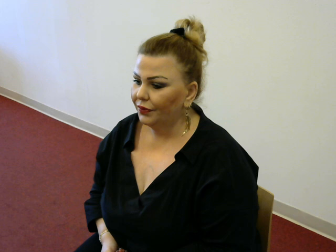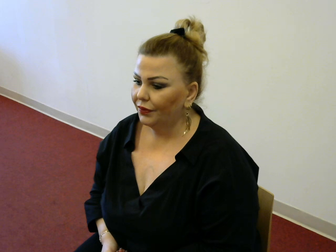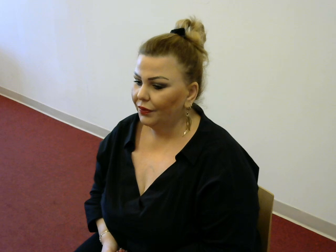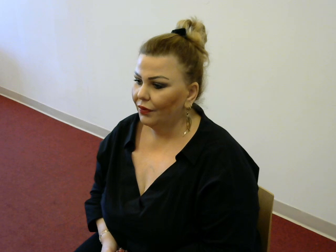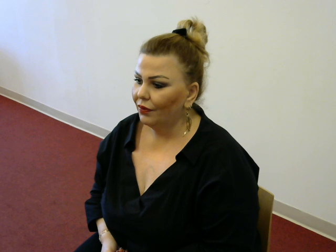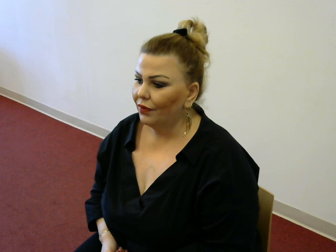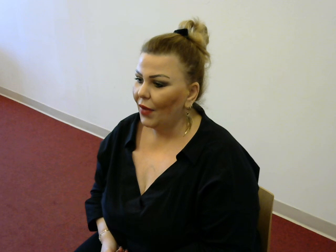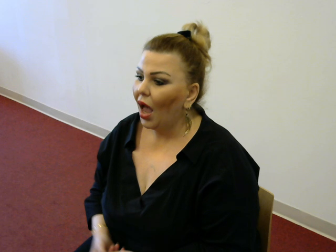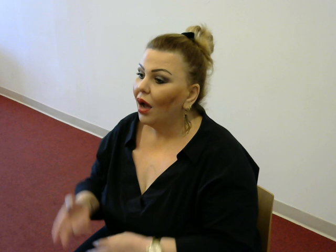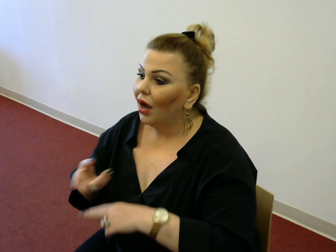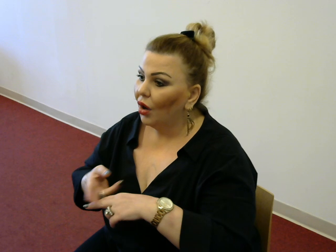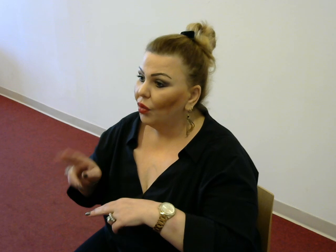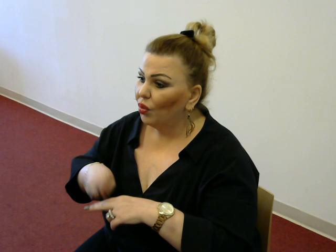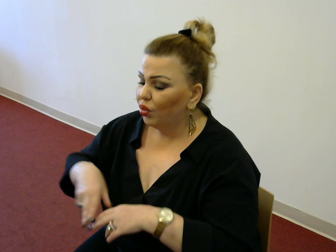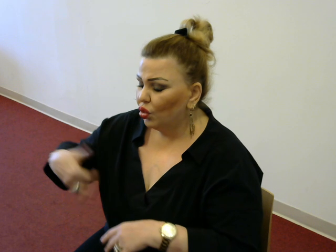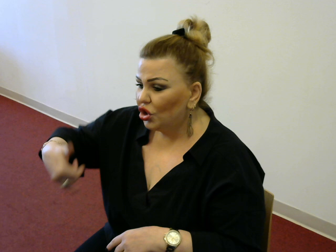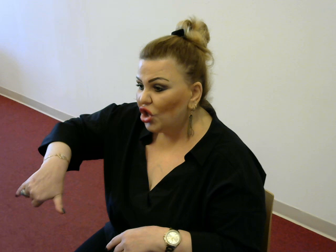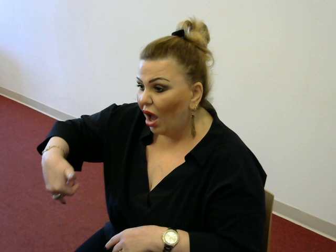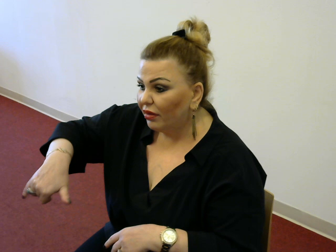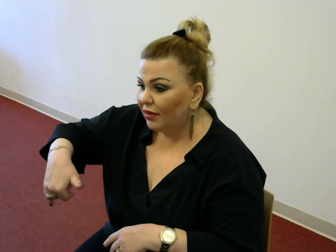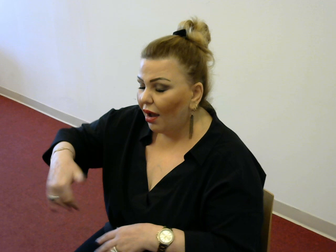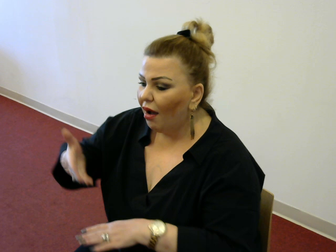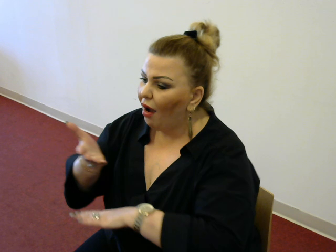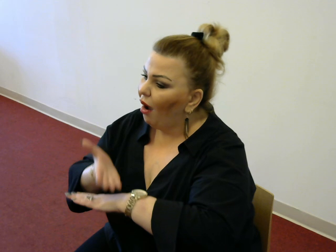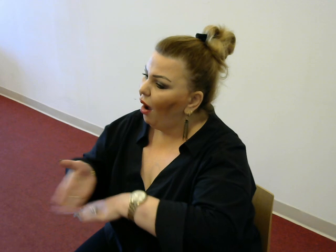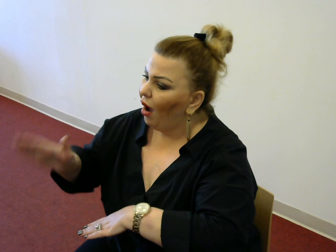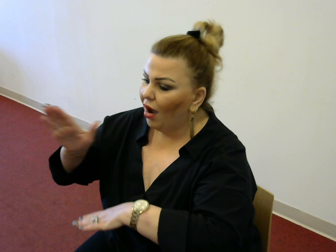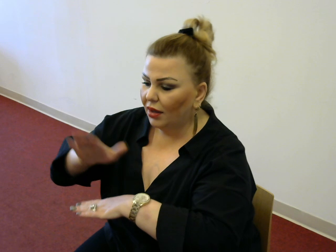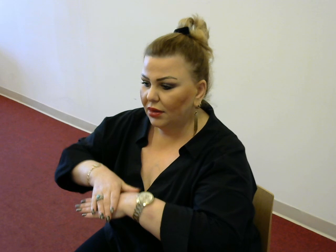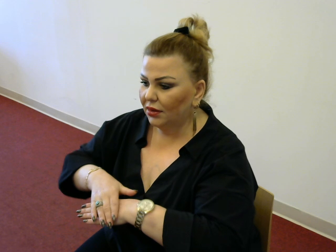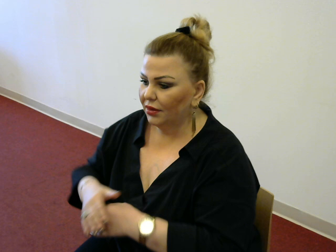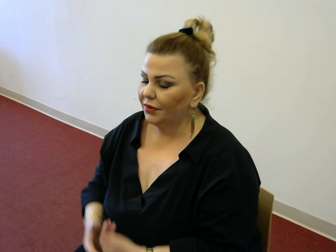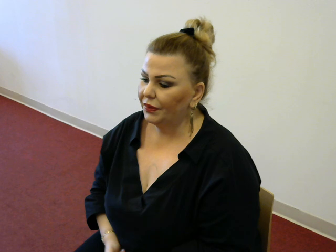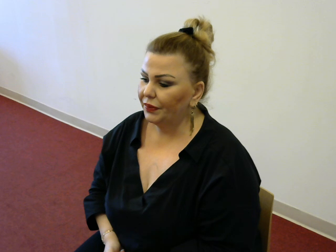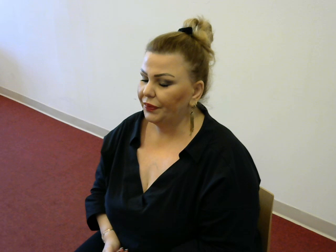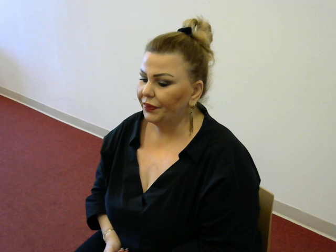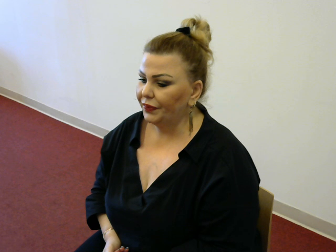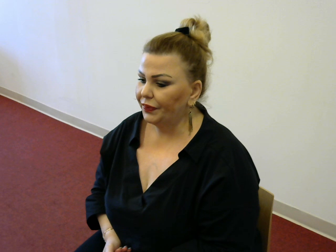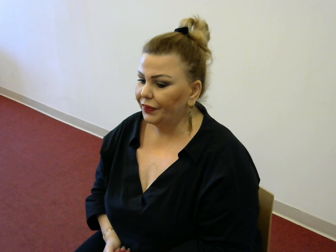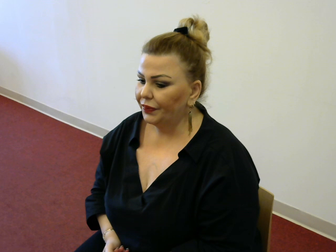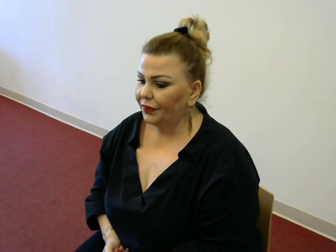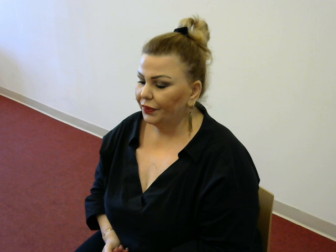Bu çanta ağırdır